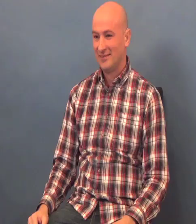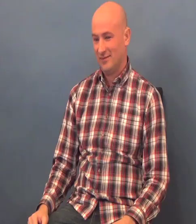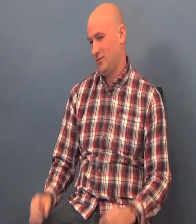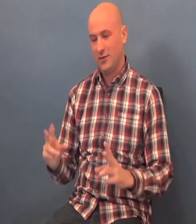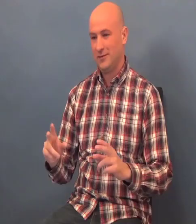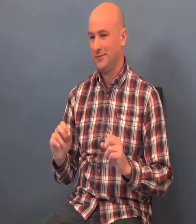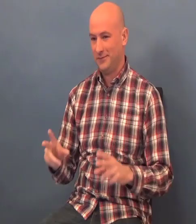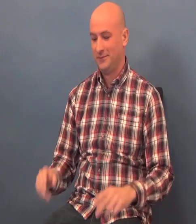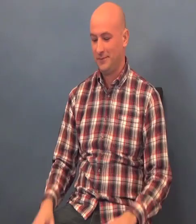Okej, okej.